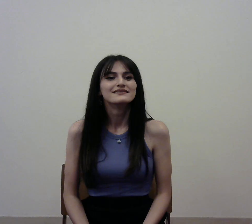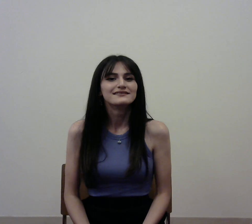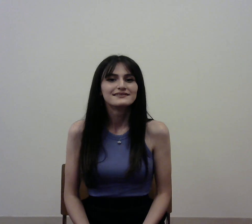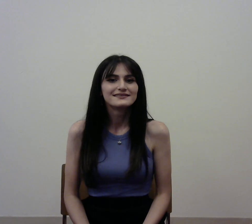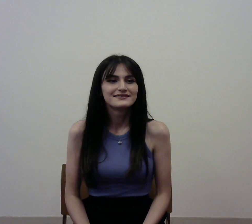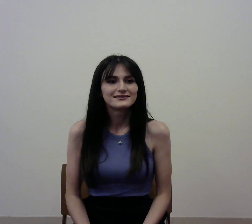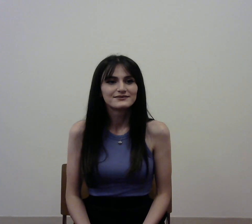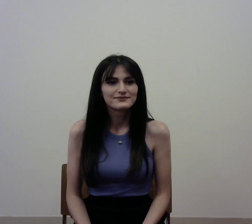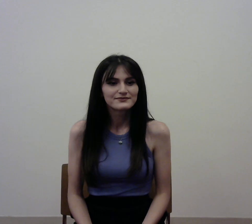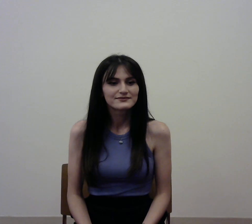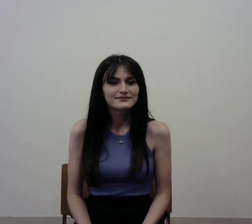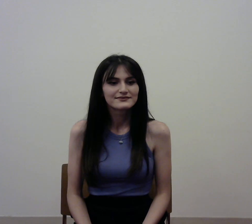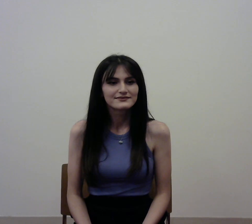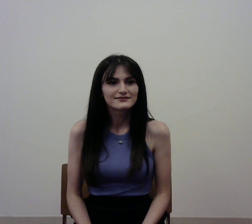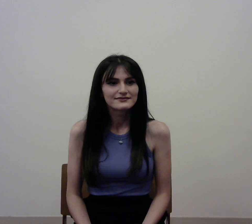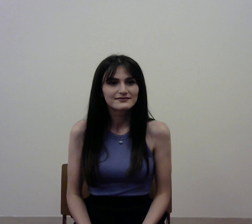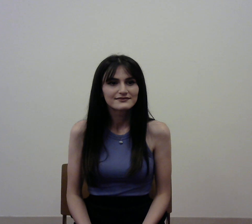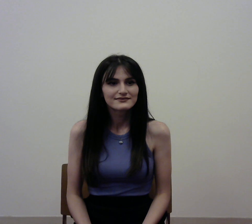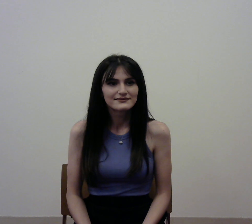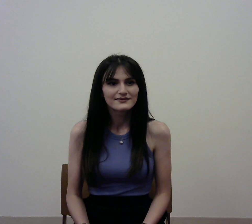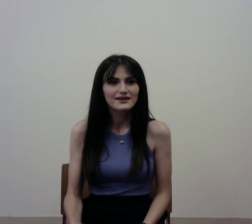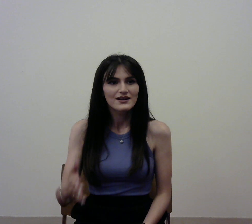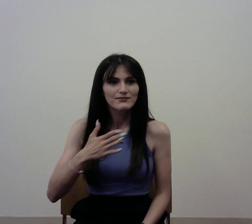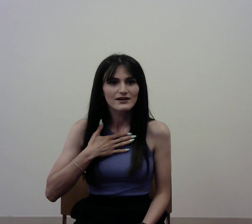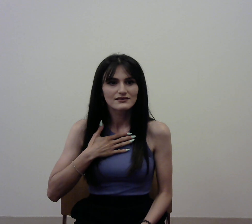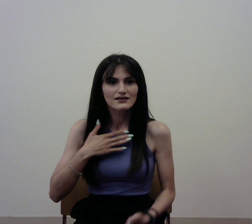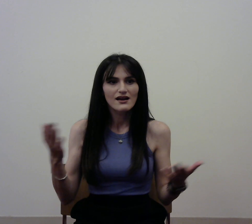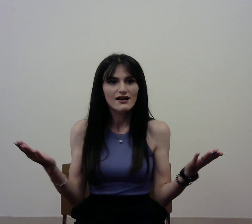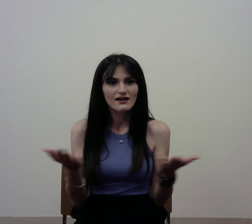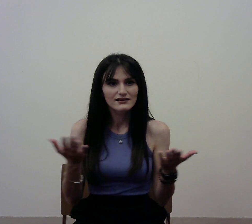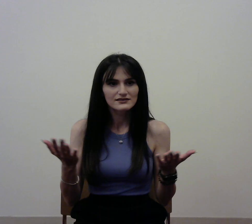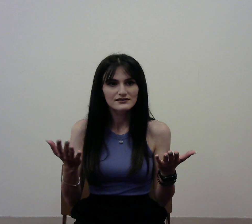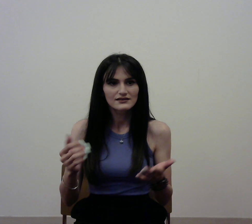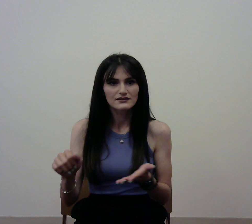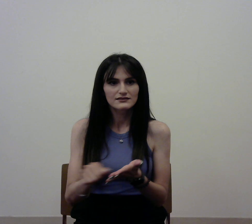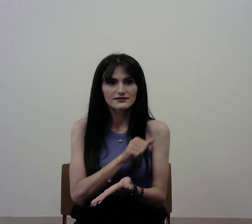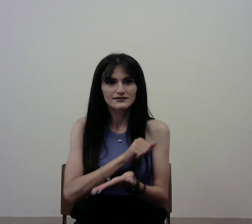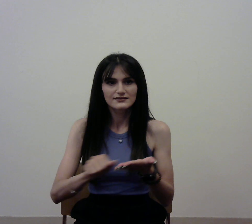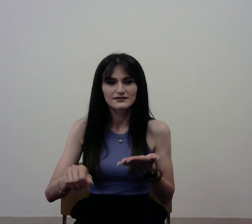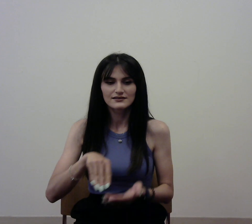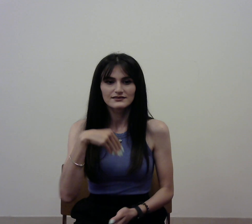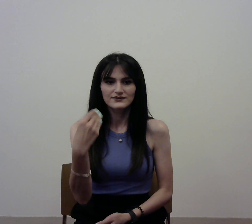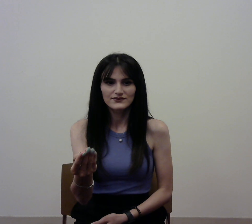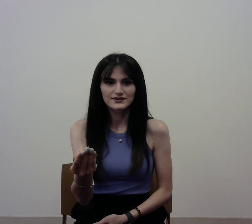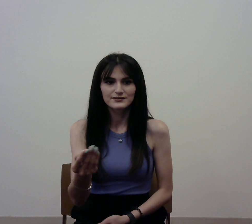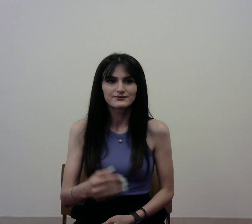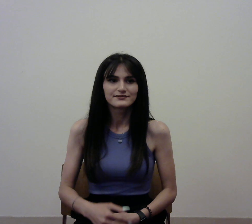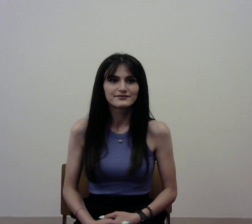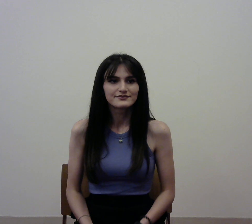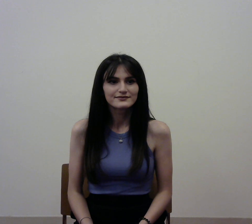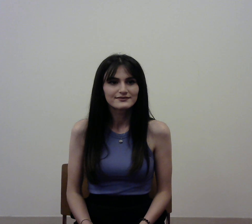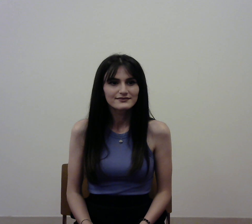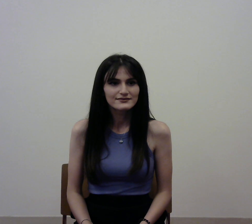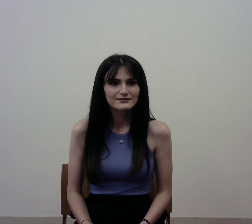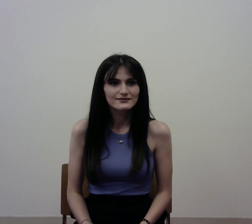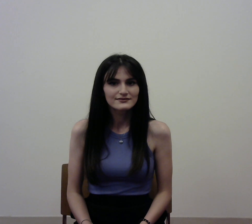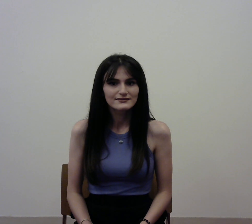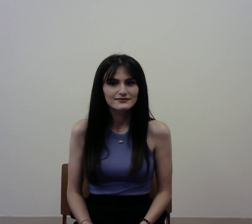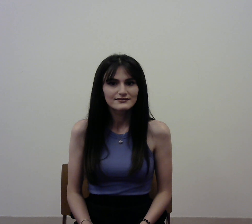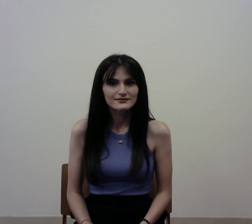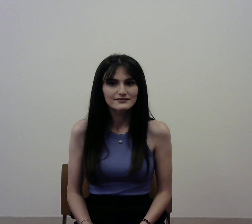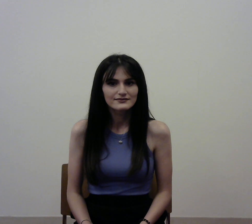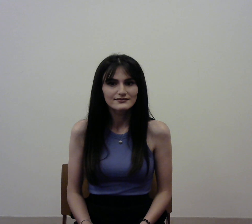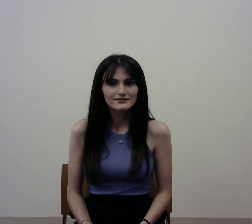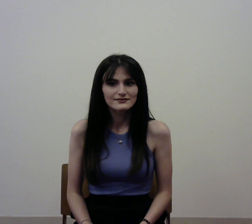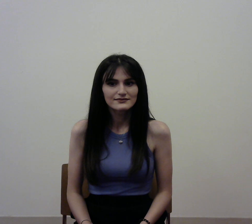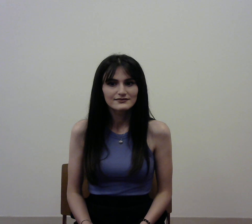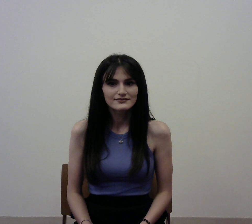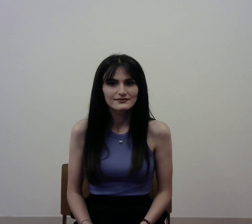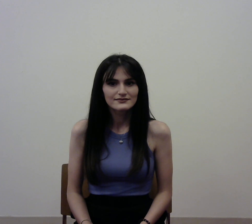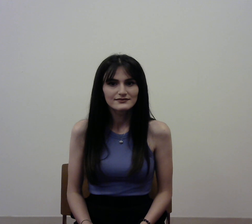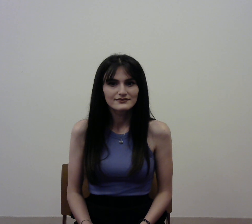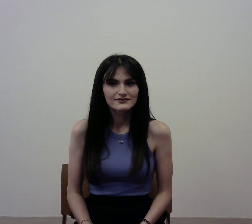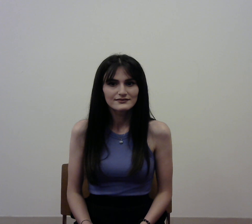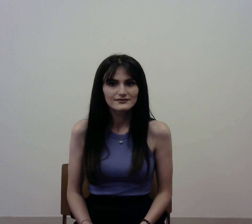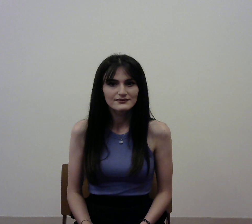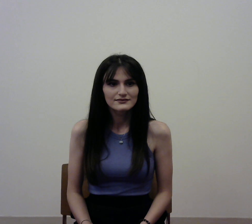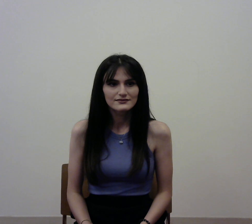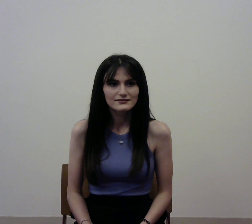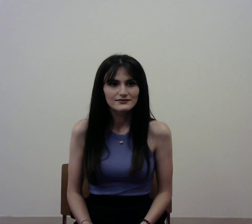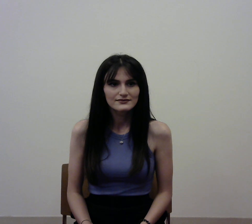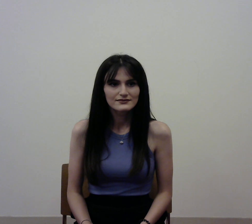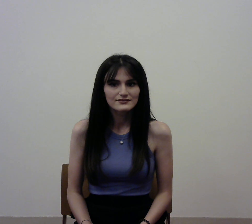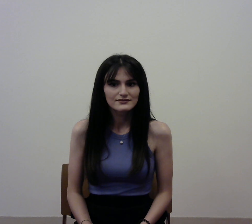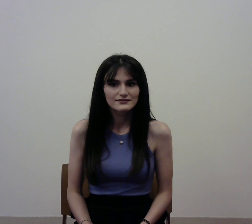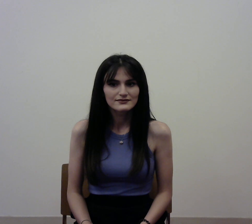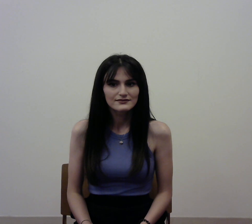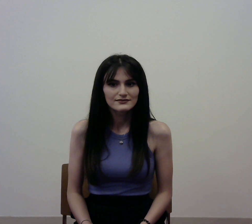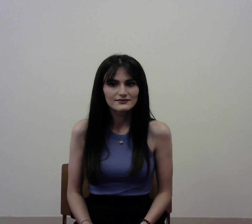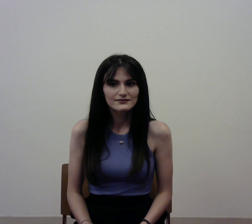Mən hansı sənədləri verməliyəm?